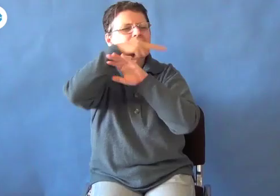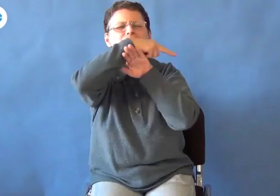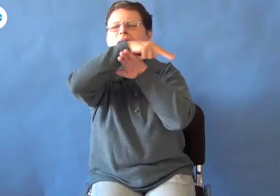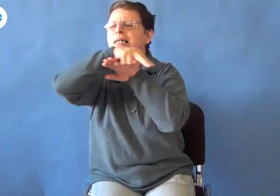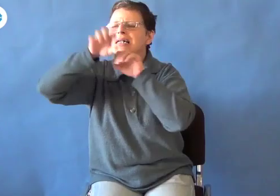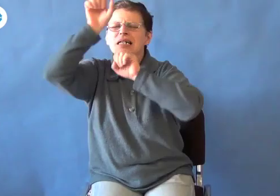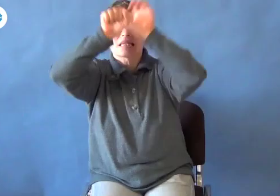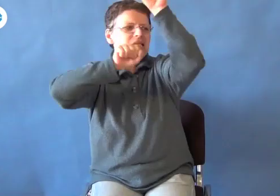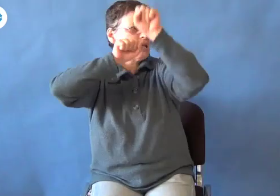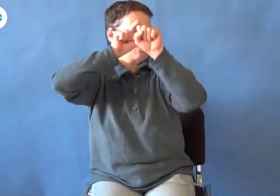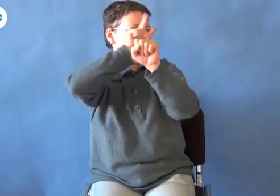Był już wysoko na drabinie...